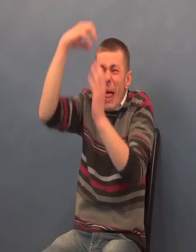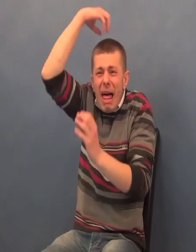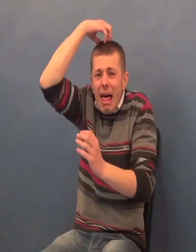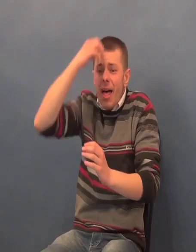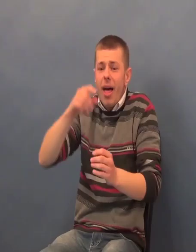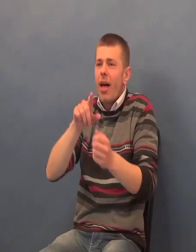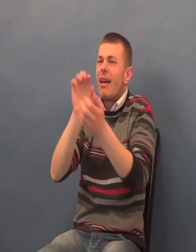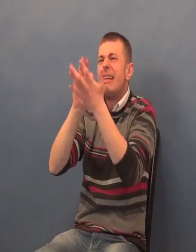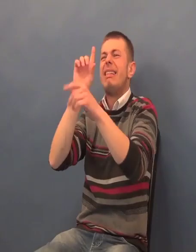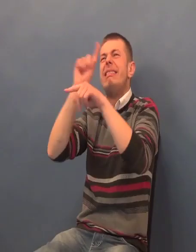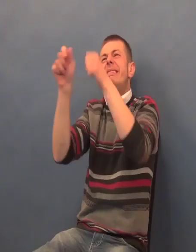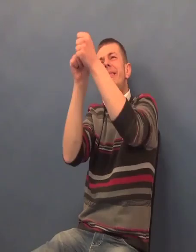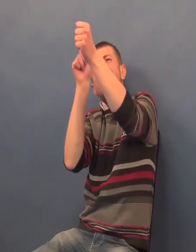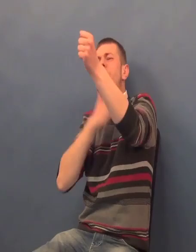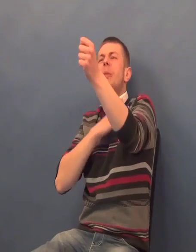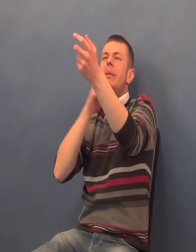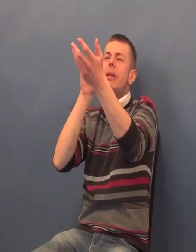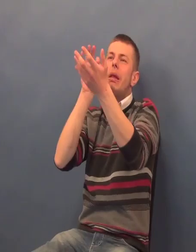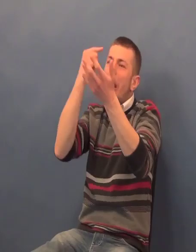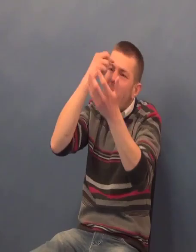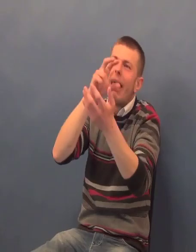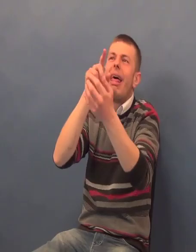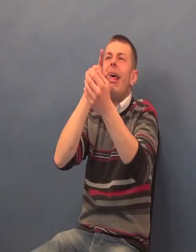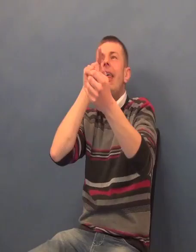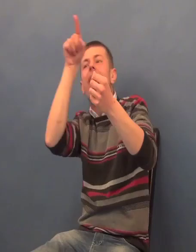Ten chłopak chce zrobić mu psikusa, ale obawia się, czy trafi prosto w jabłko, czy w czoło.